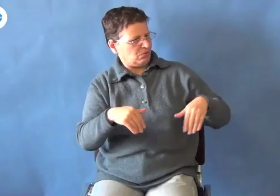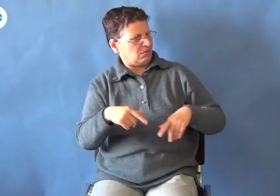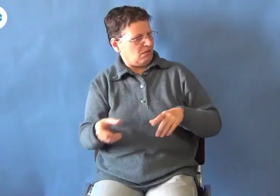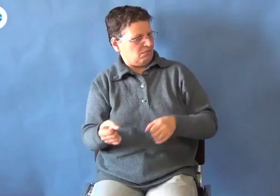Tam można.